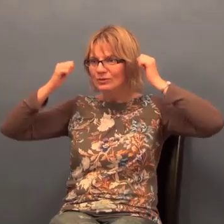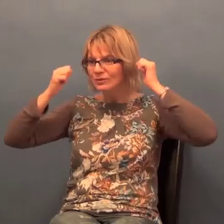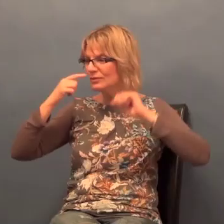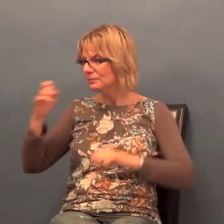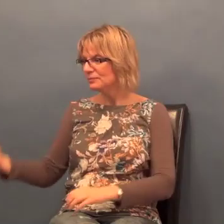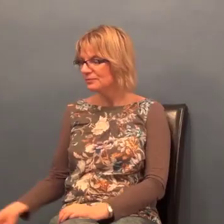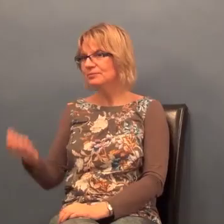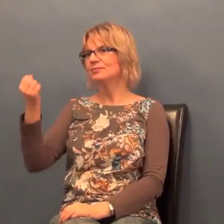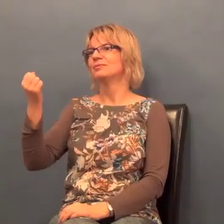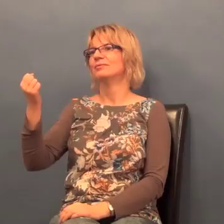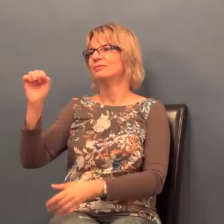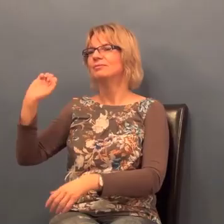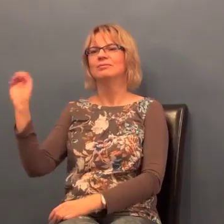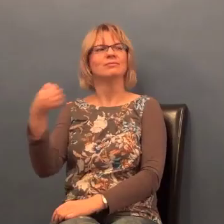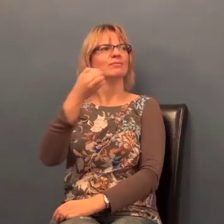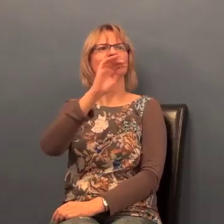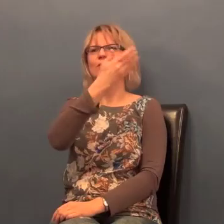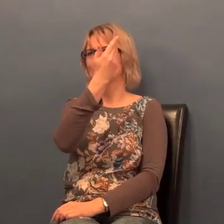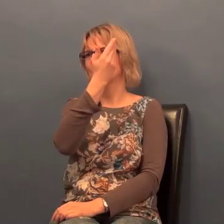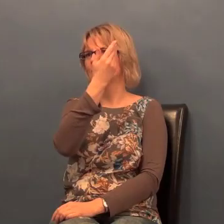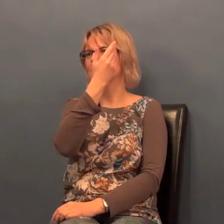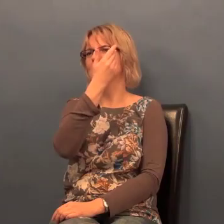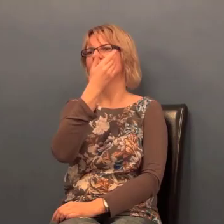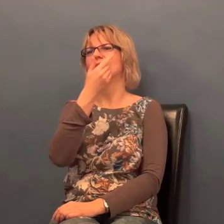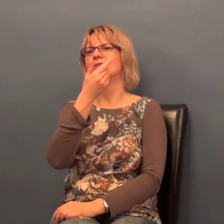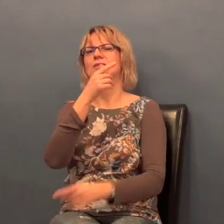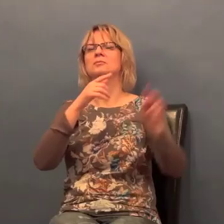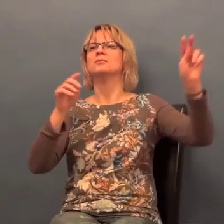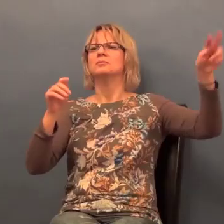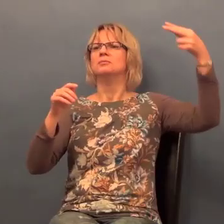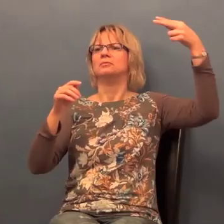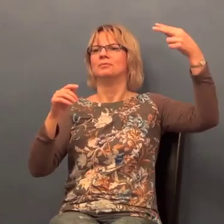Zauważyli kapelusz i zawołali chłopca.